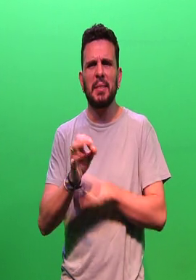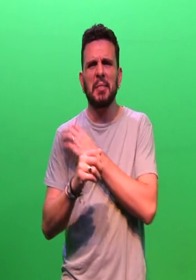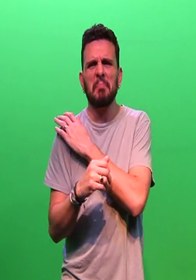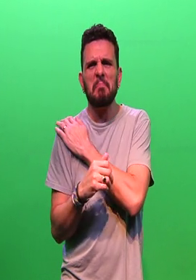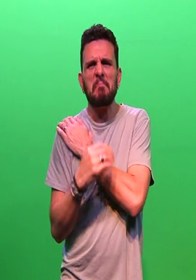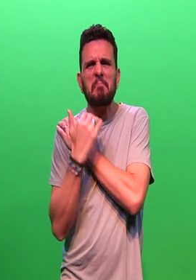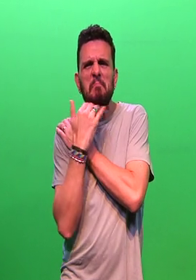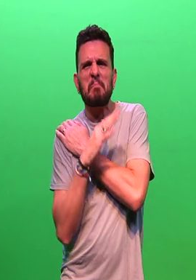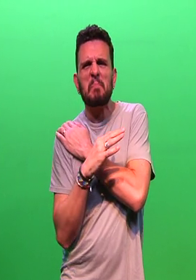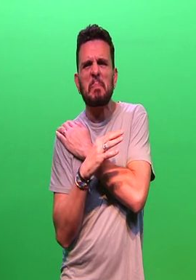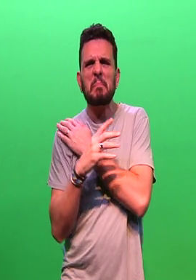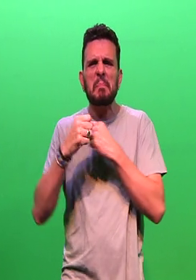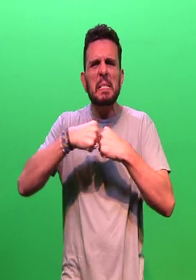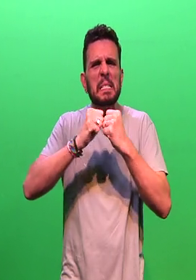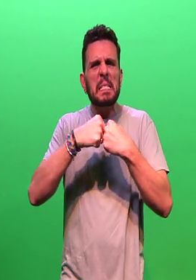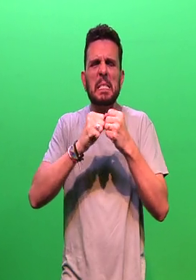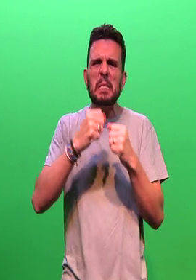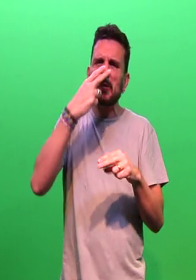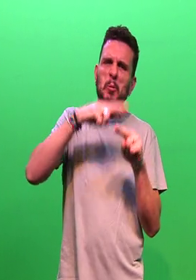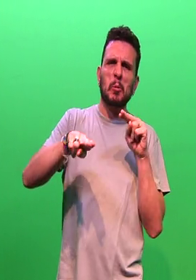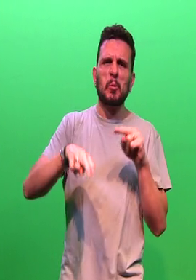Sí, no ho sé, quan moc l'os sento alguna cosa estranya.